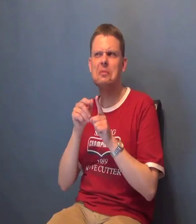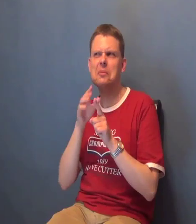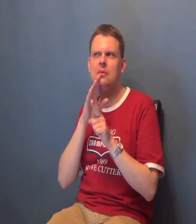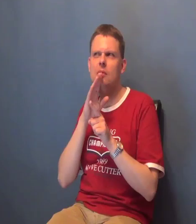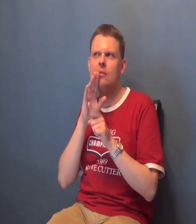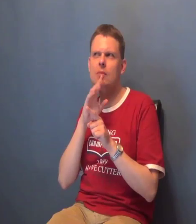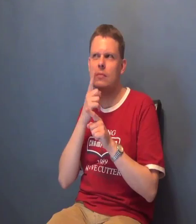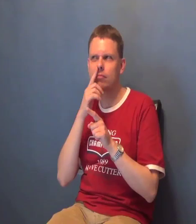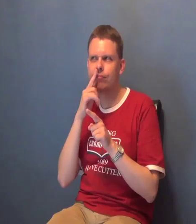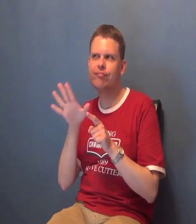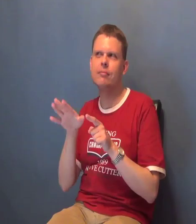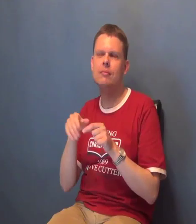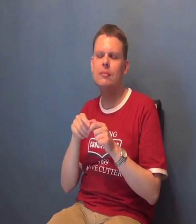Olewają to.